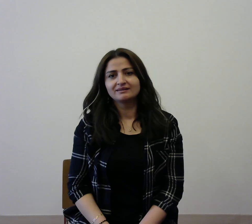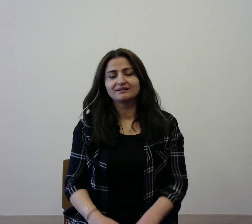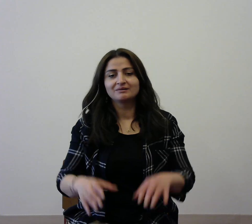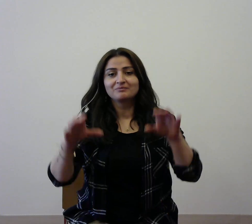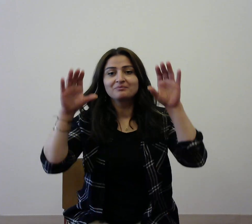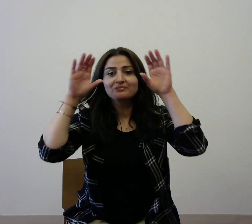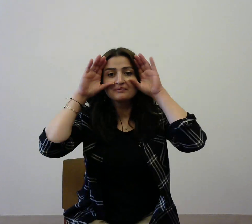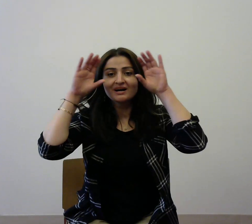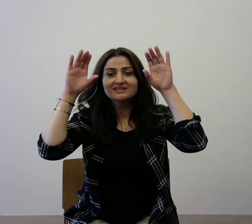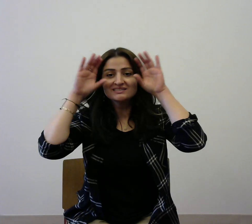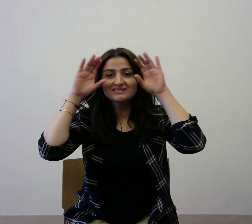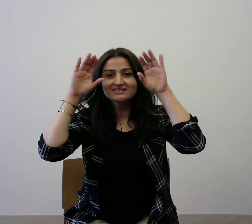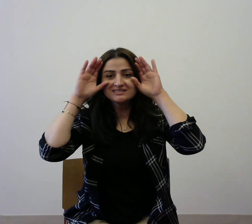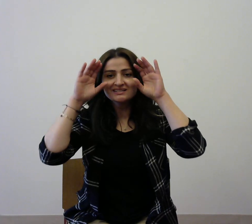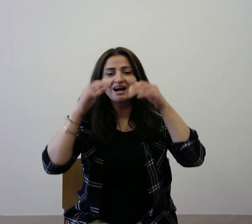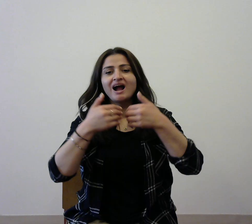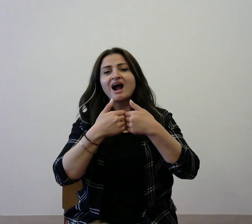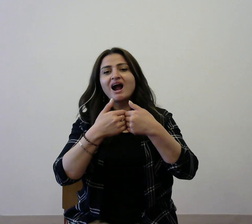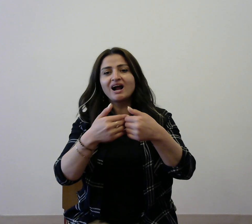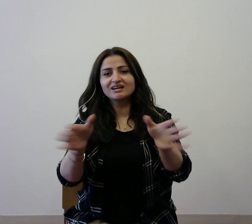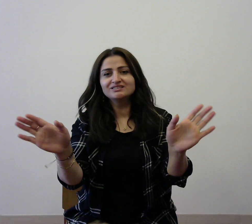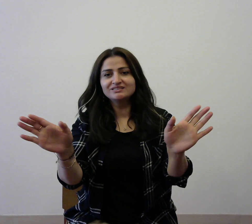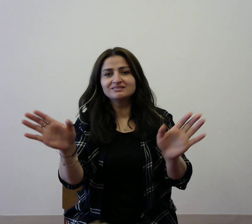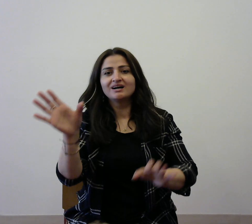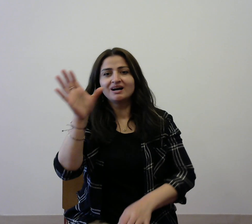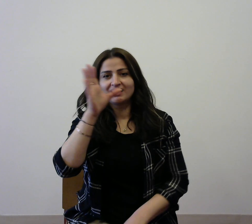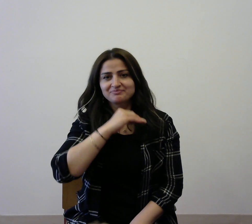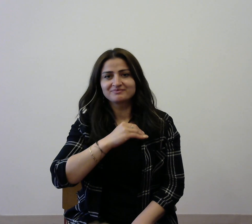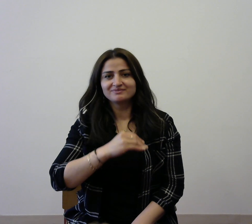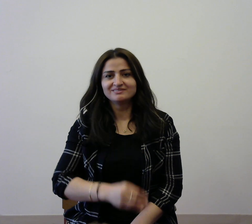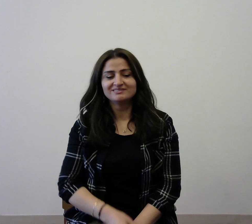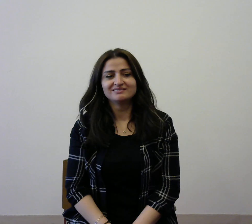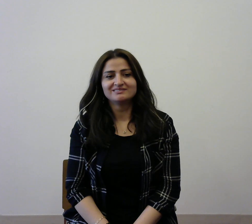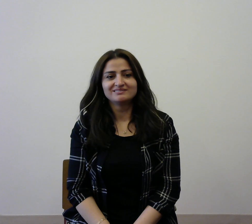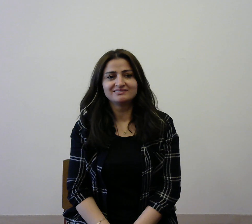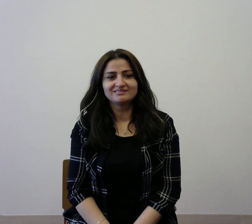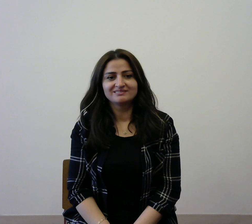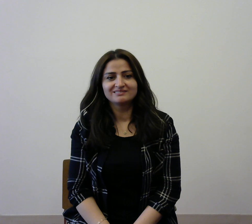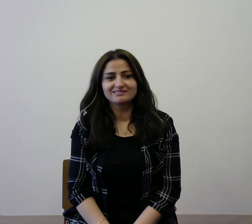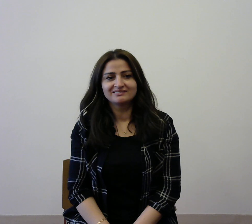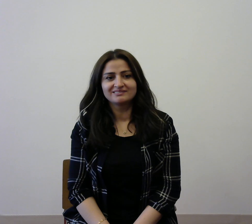Pəncərəni aça bilərsinizmi?